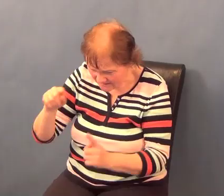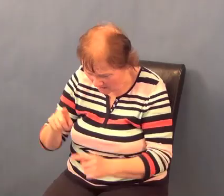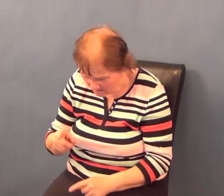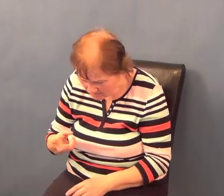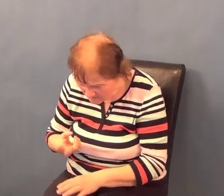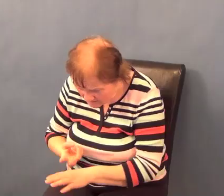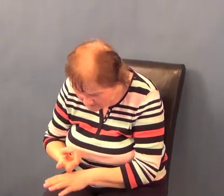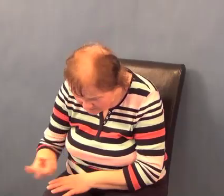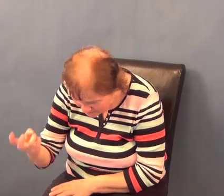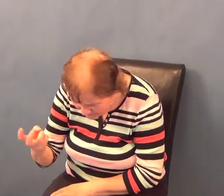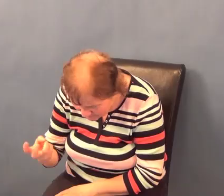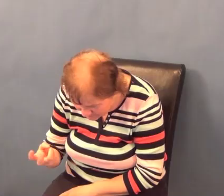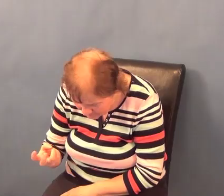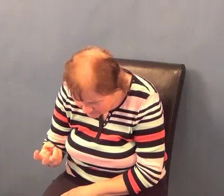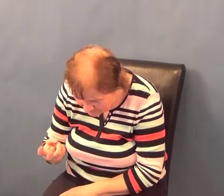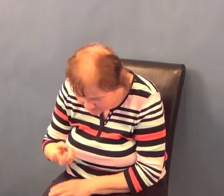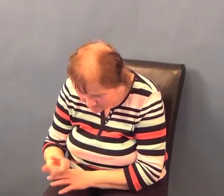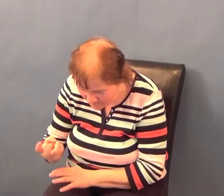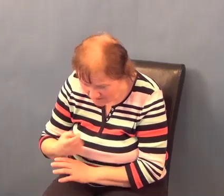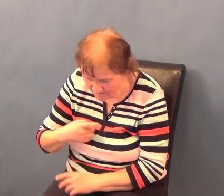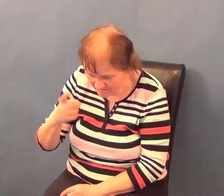Sanki.